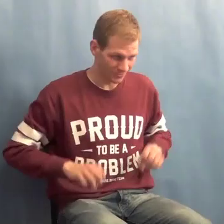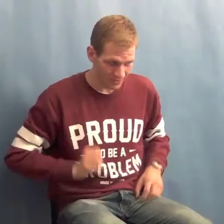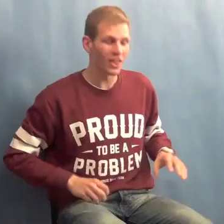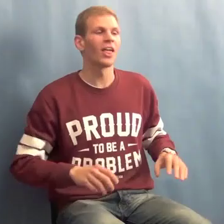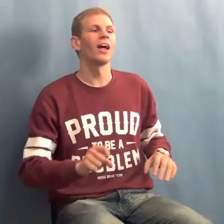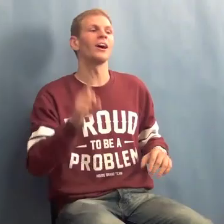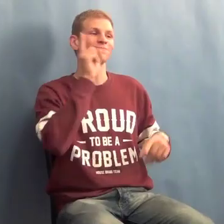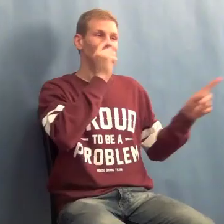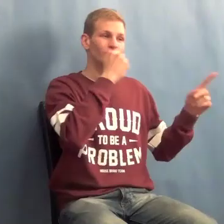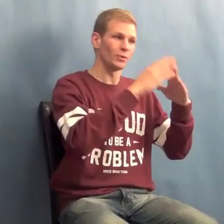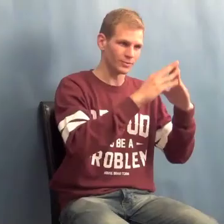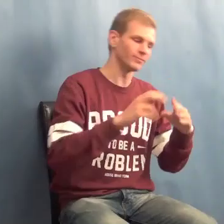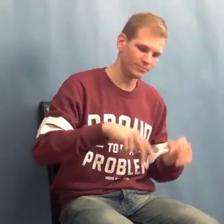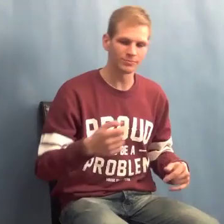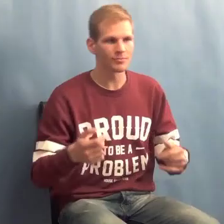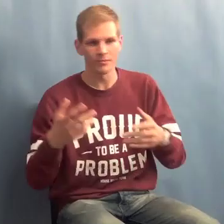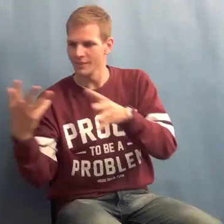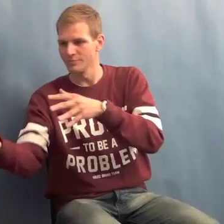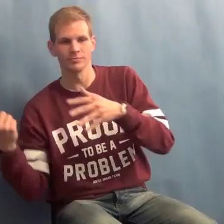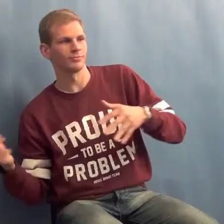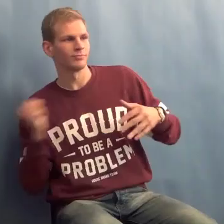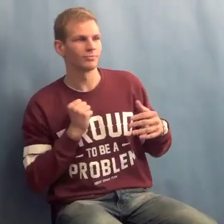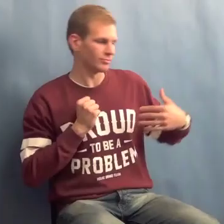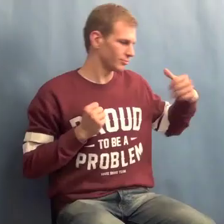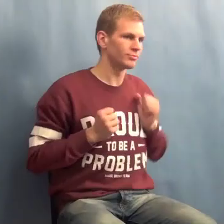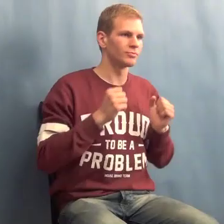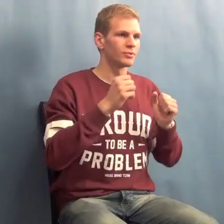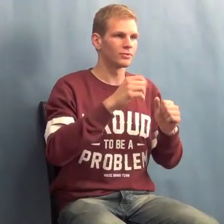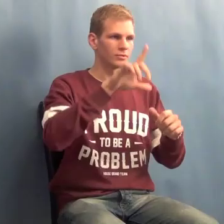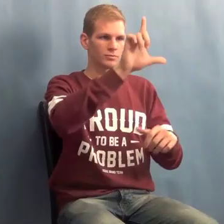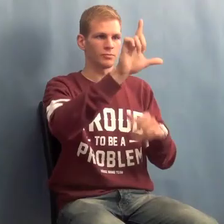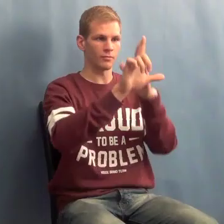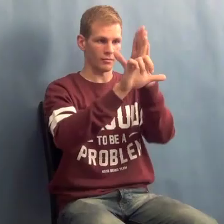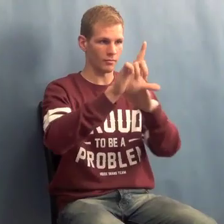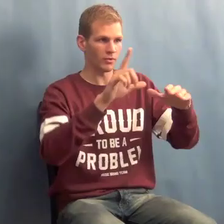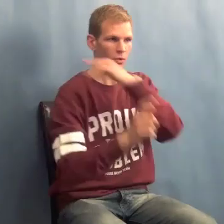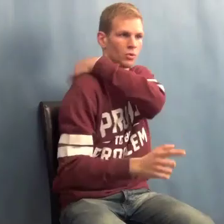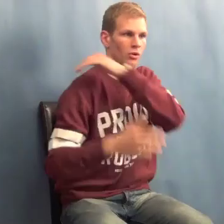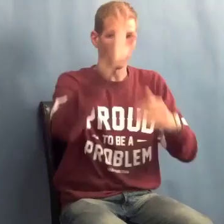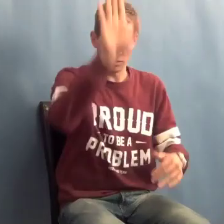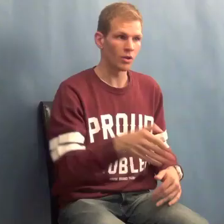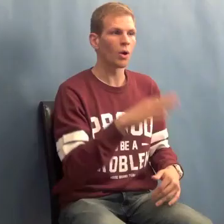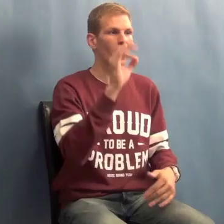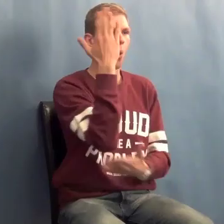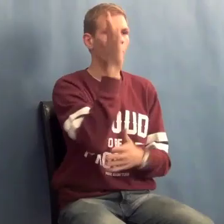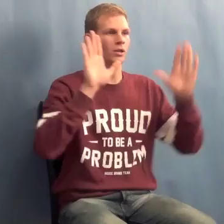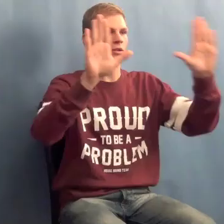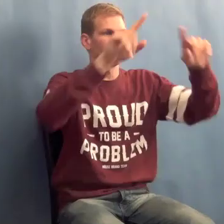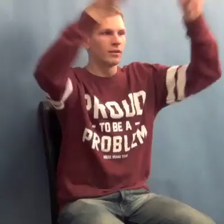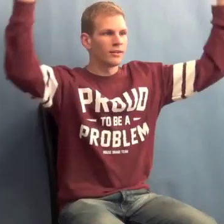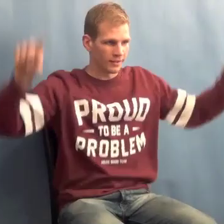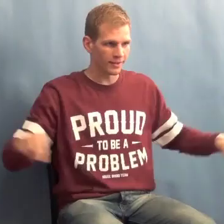A mężczyzna, ten który był w domu, założył sobie na plecy taką ramę ze szkłem, z szybą.